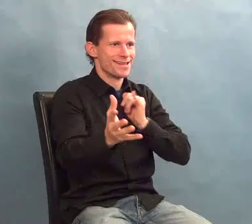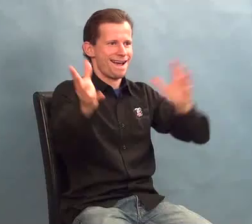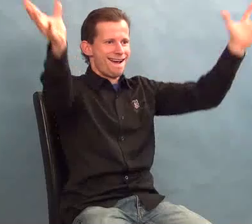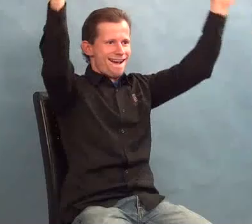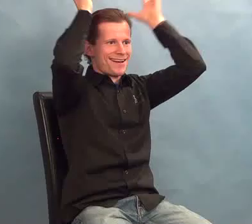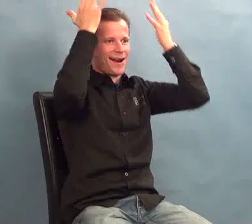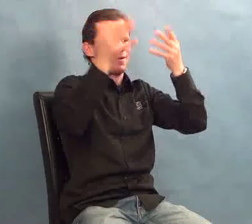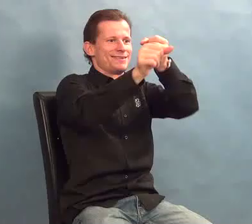Arbuz był wygodniejszy.